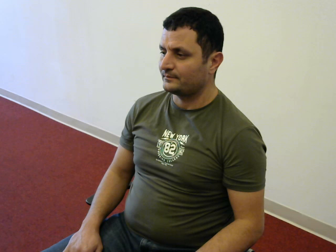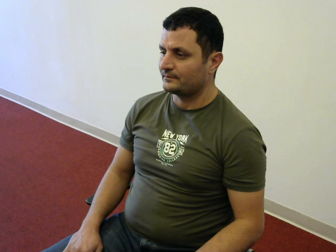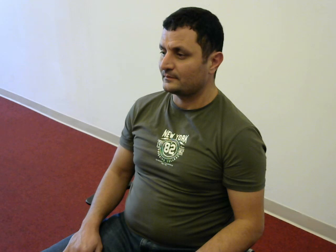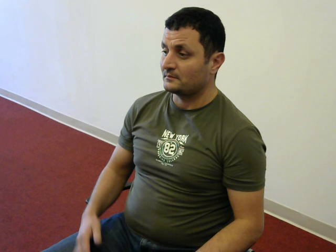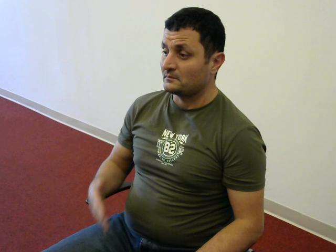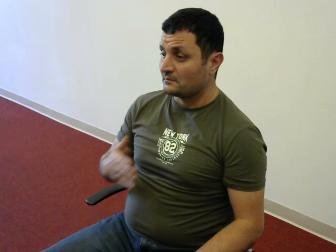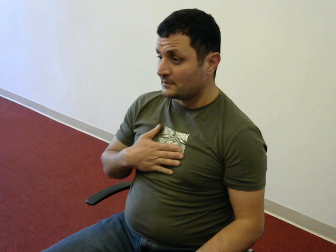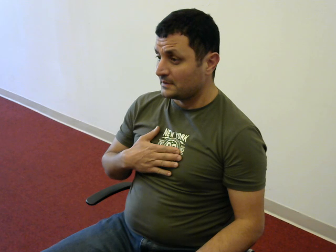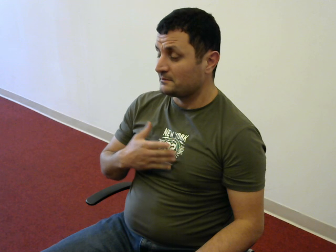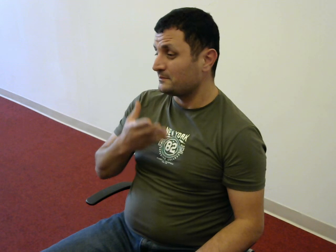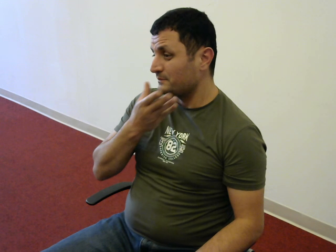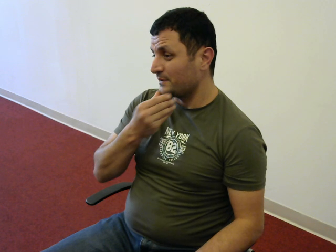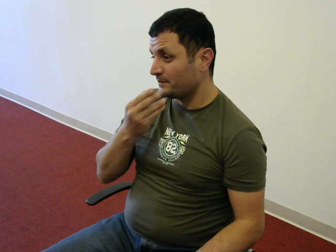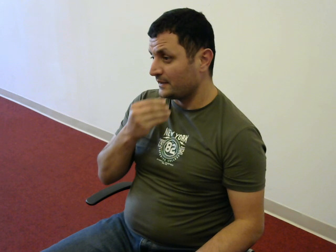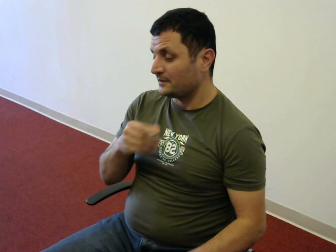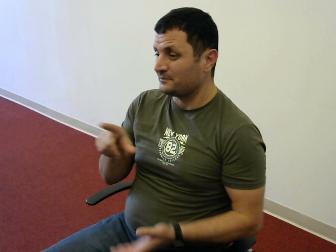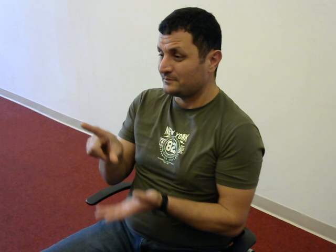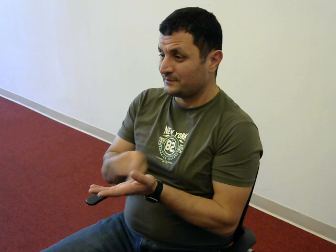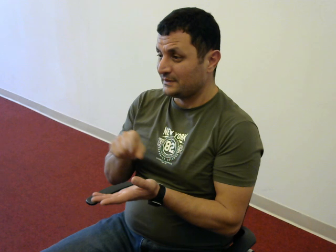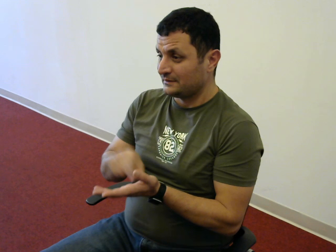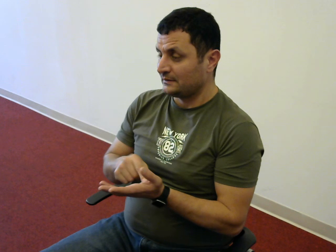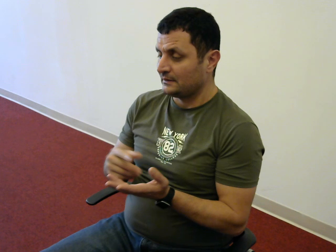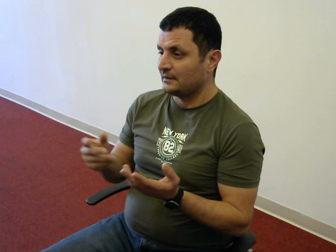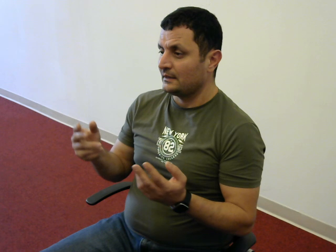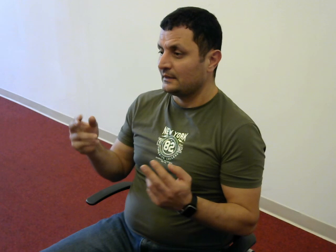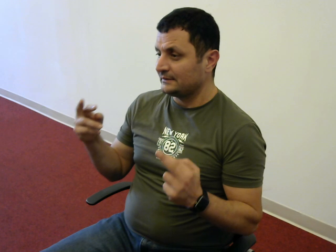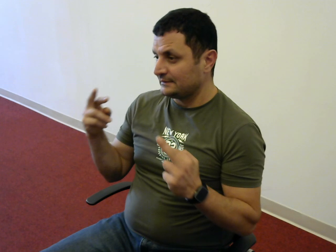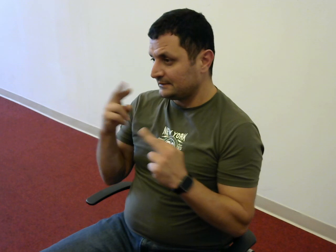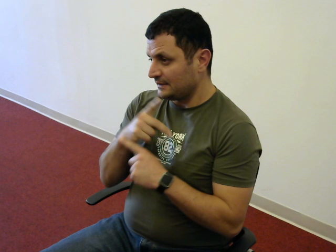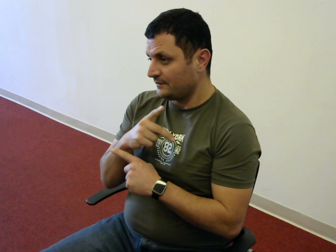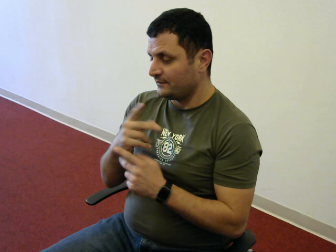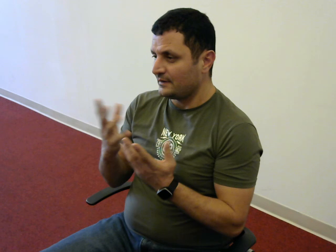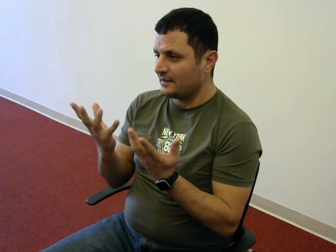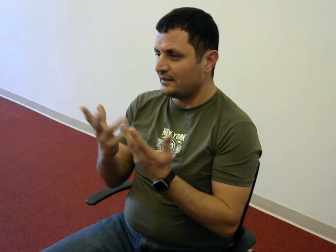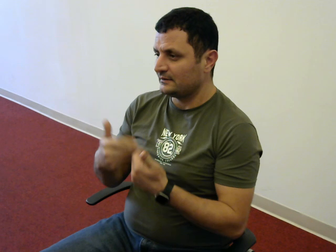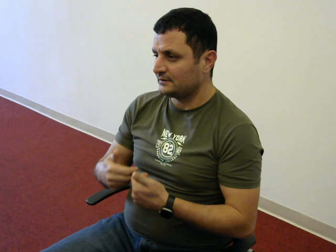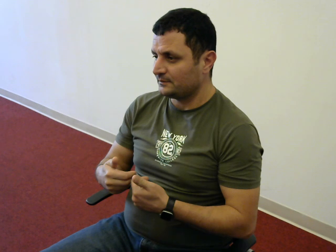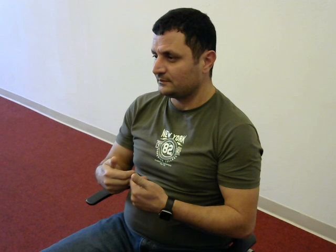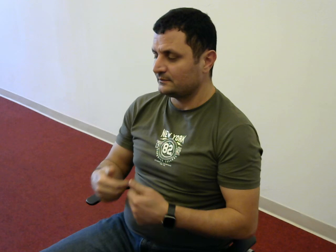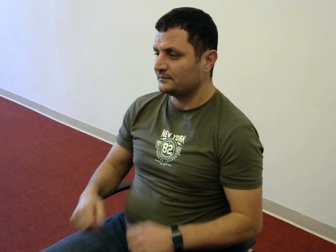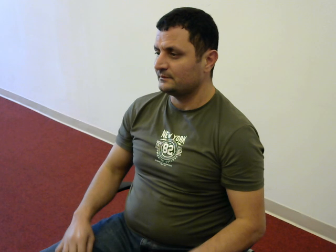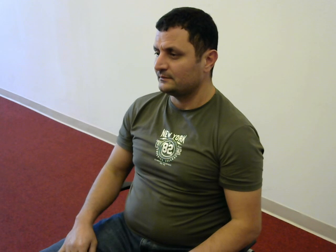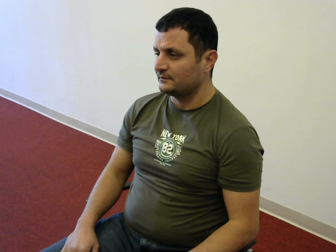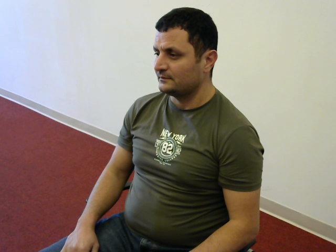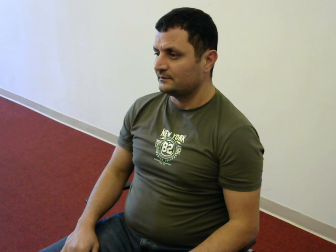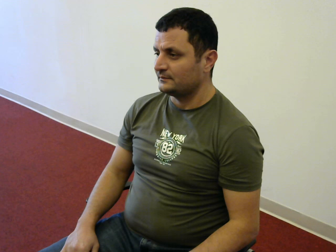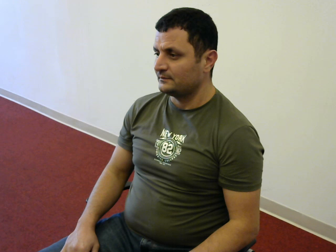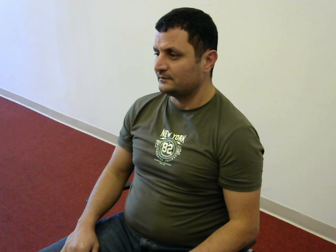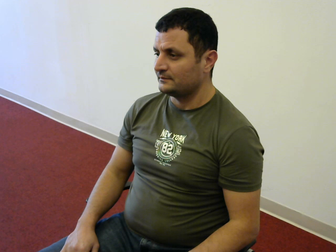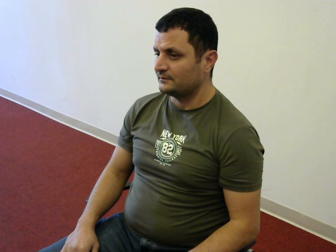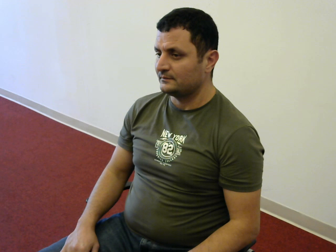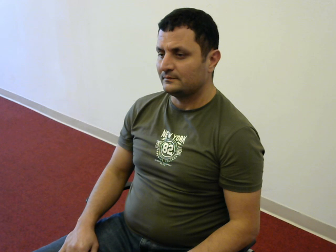Mənim babamın pensiyasını səhv hesablayıblar